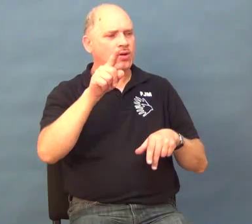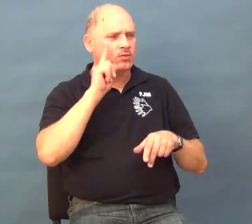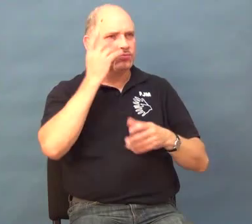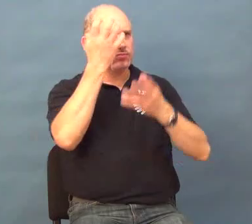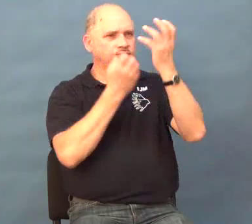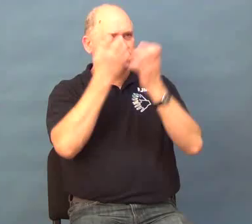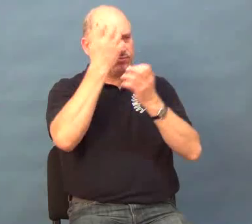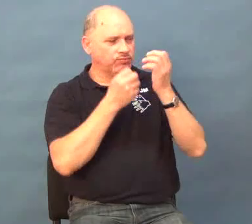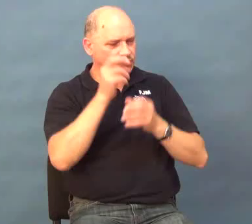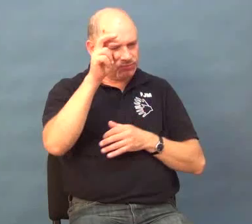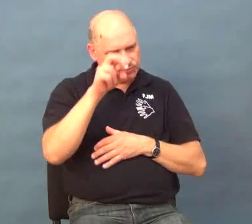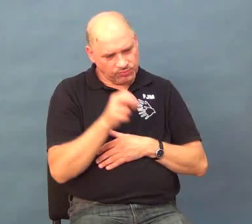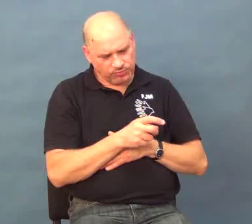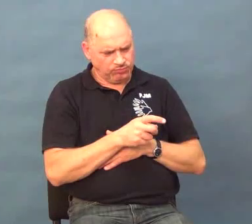Mężczyzna, który zrywał gruszki, schodzi na dół.